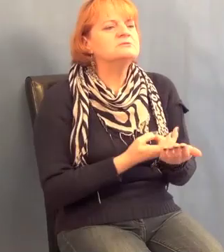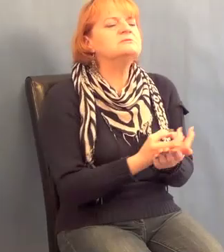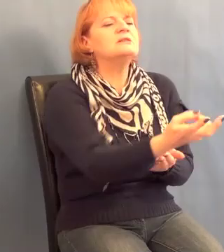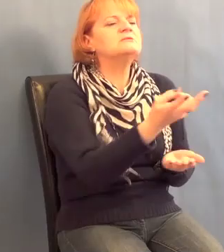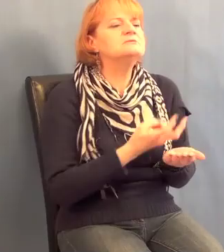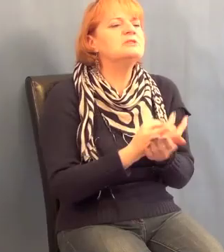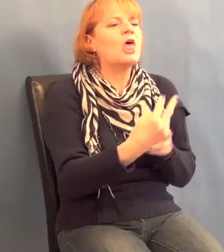Sanki.